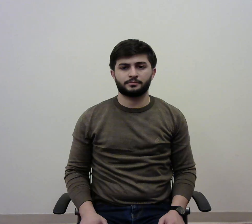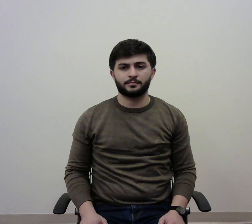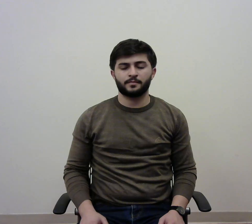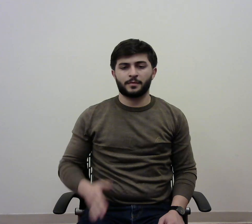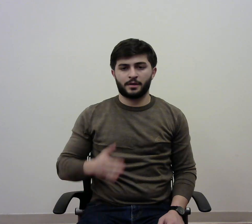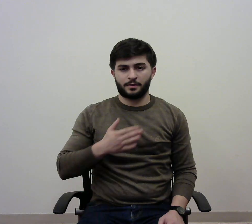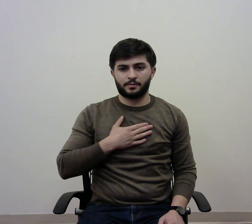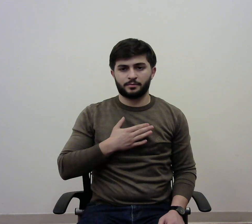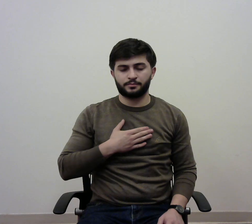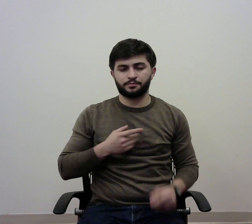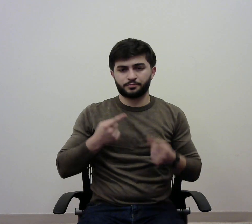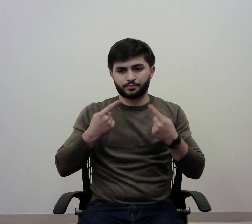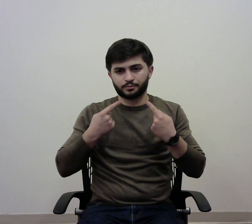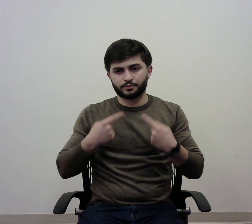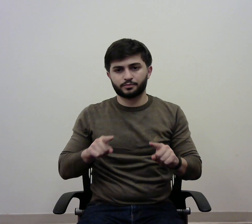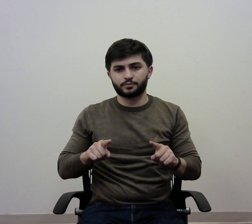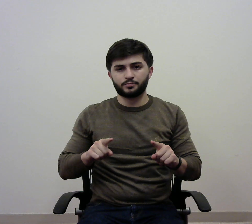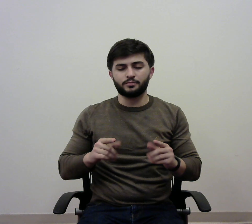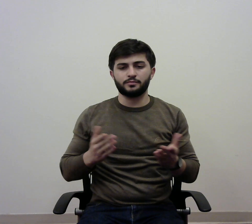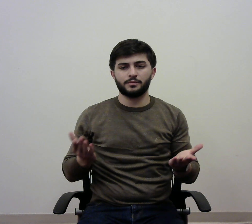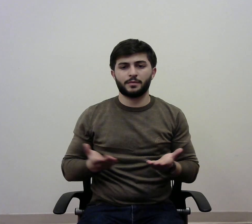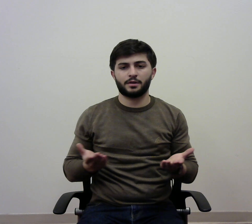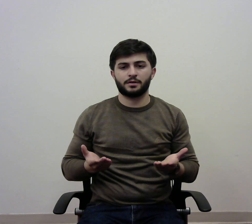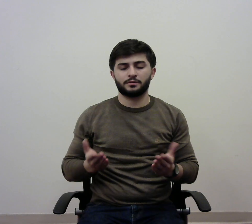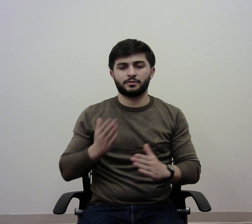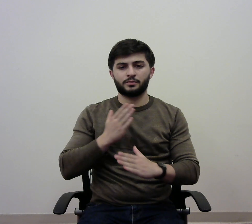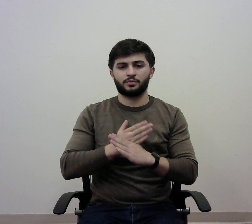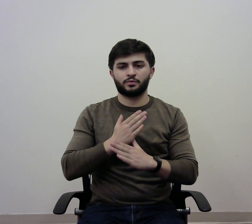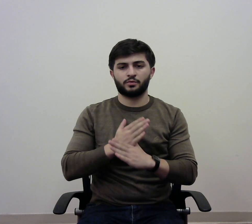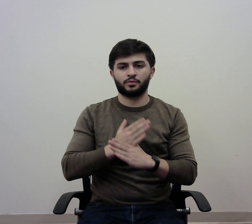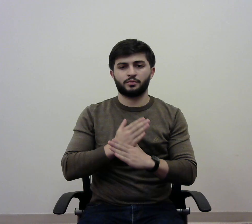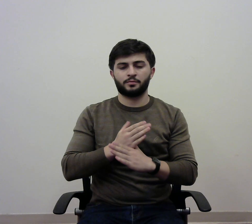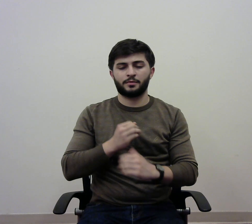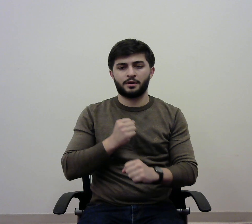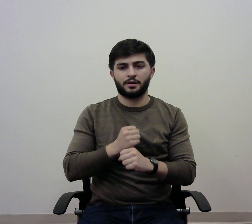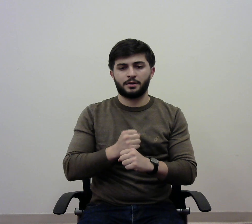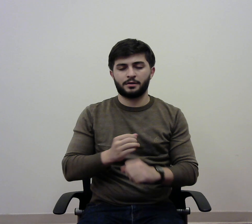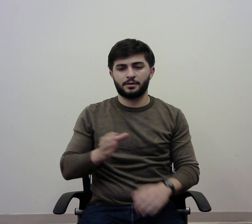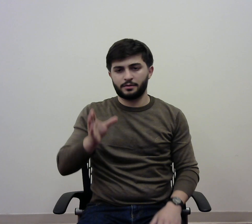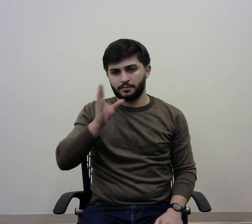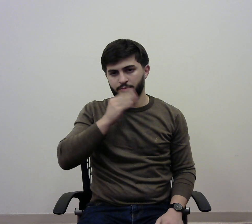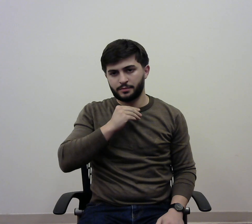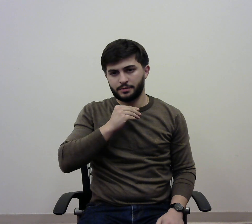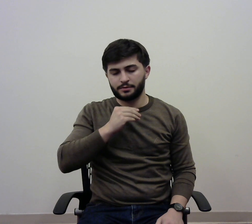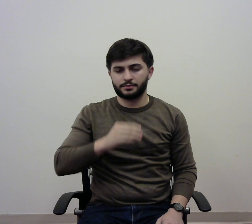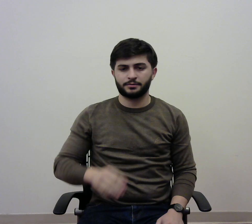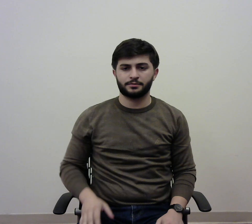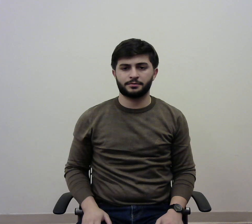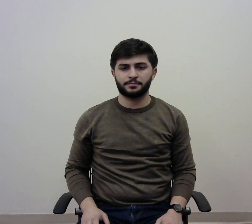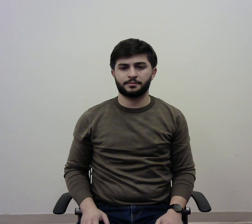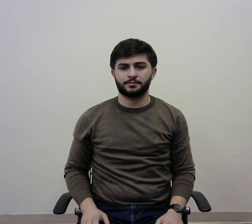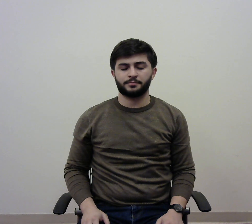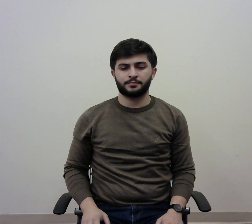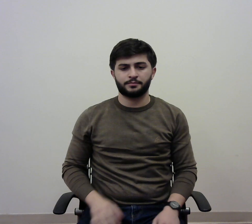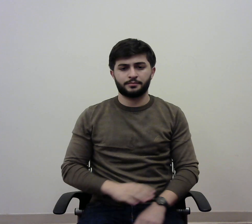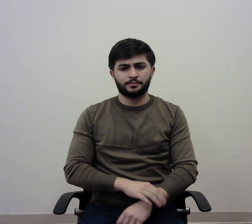Mənə başqa hansı köməkliyi edə bilərsiniz?